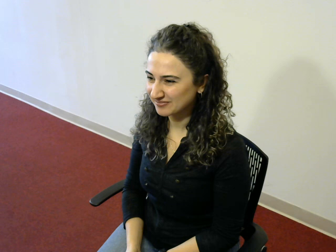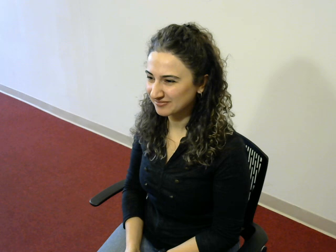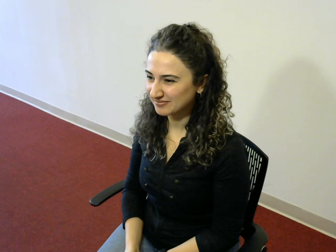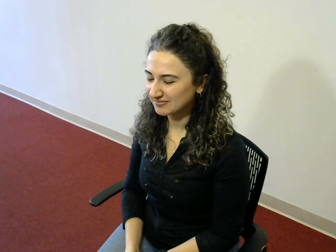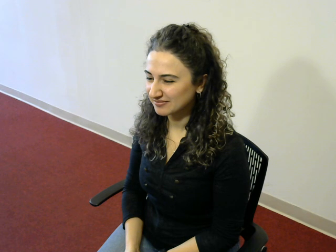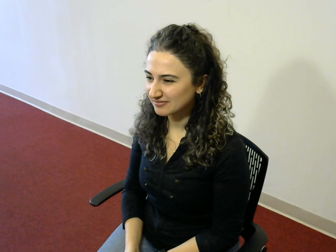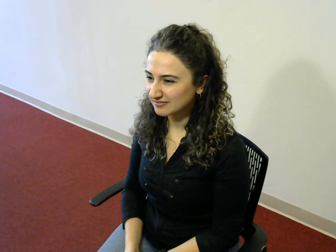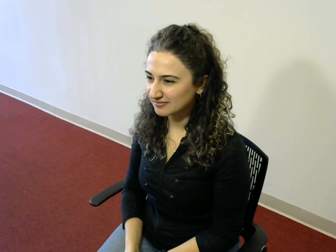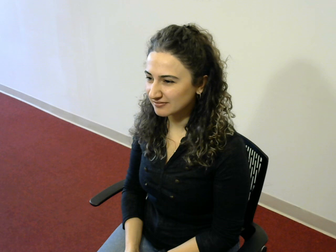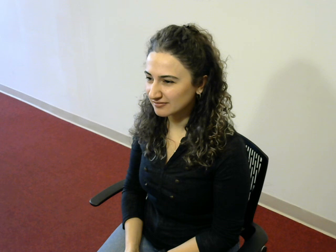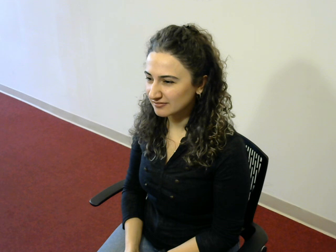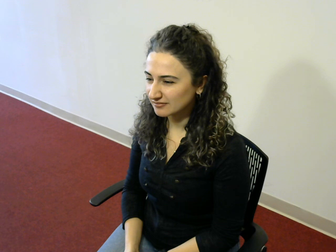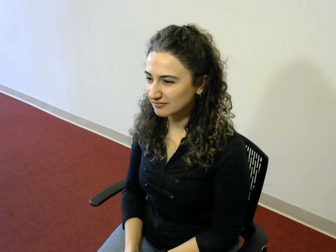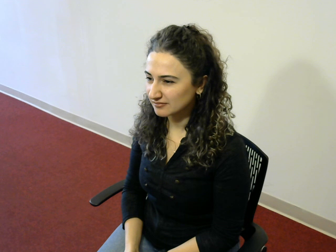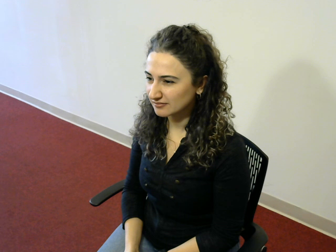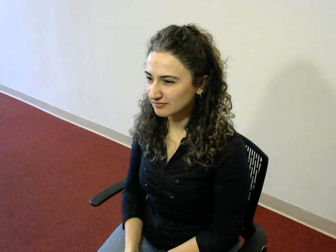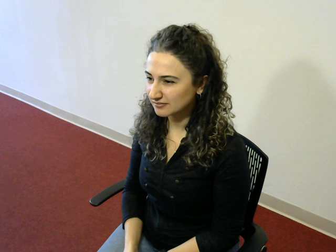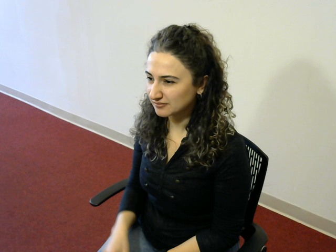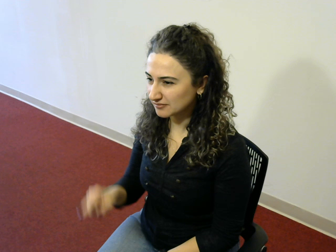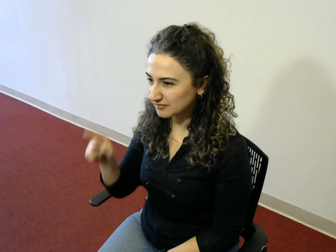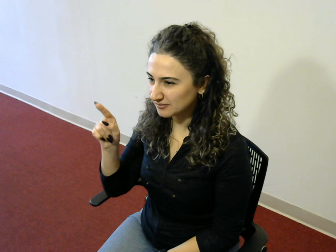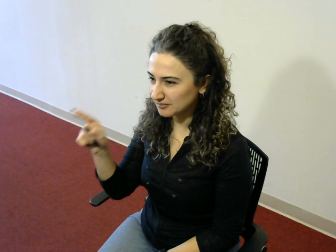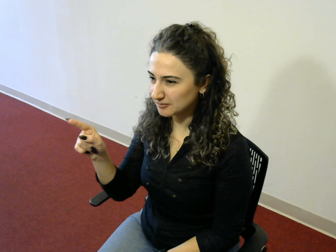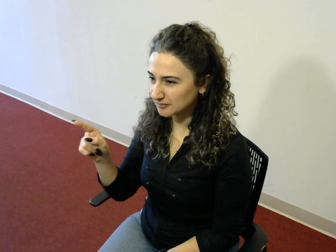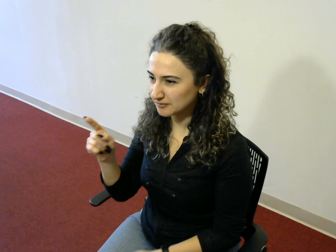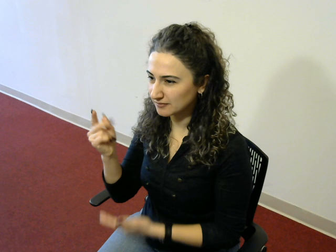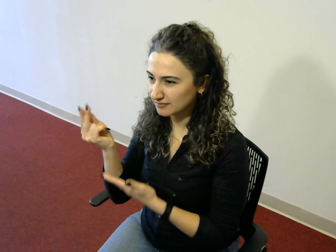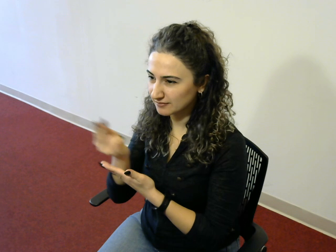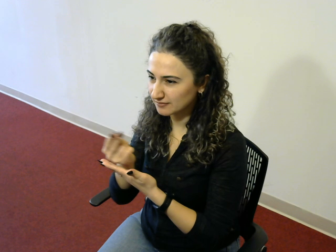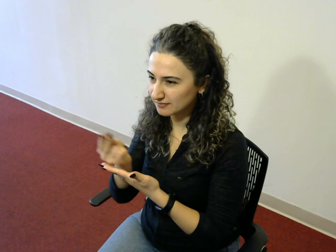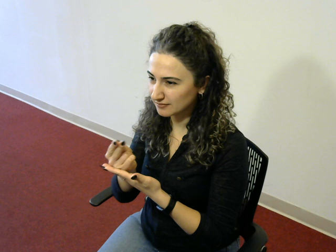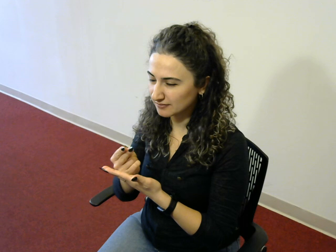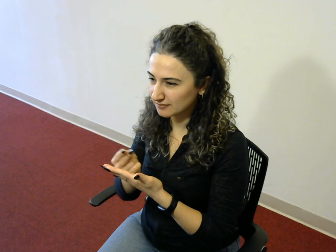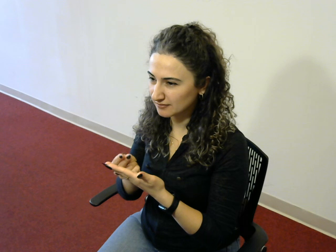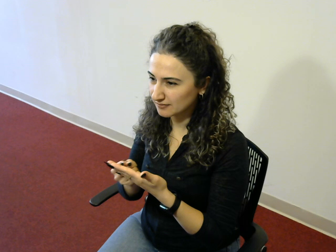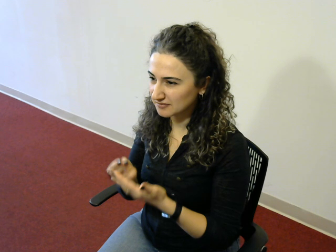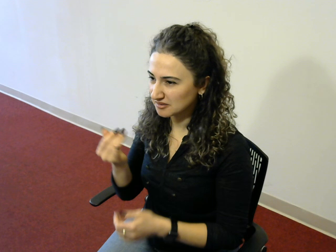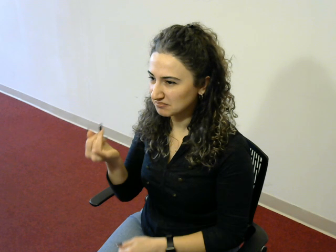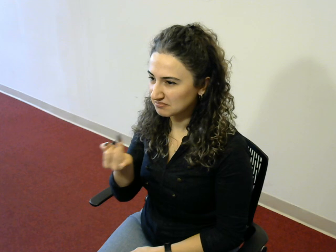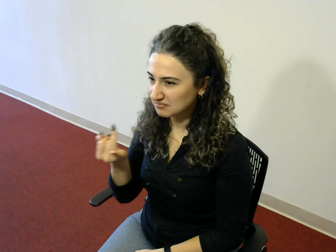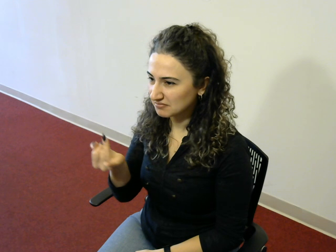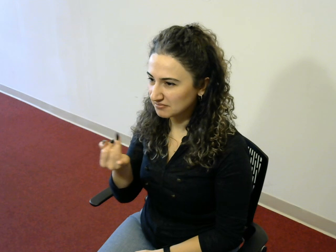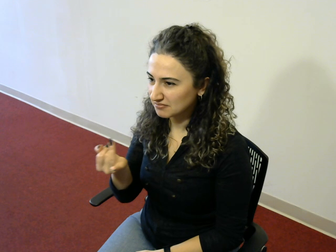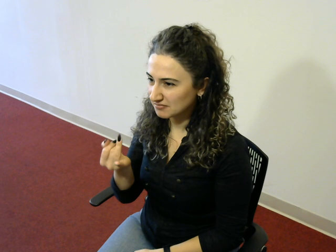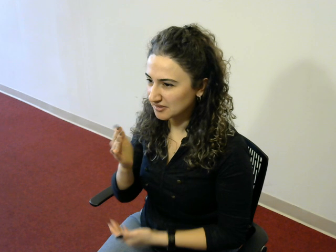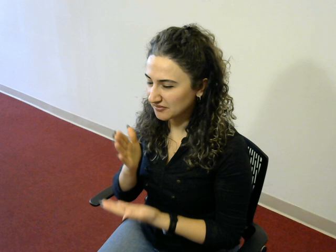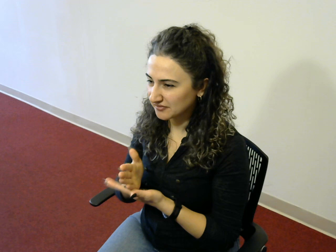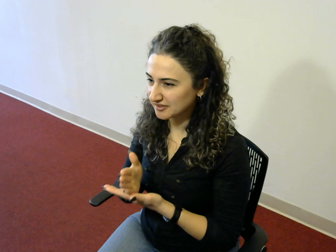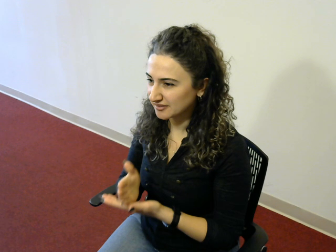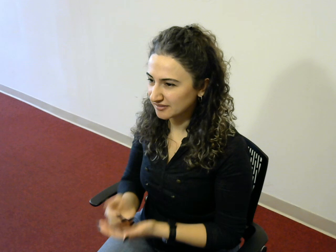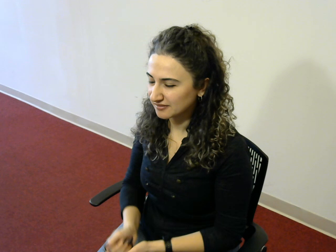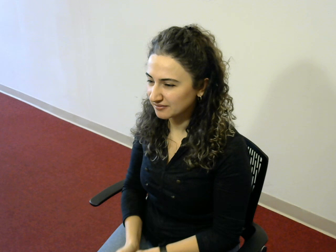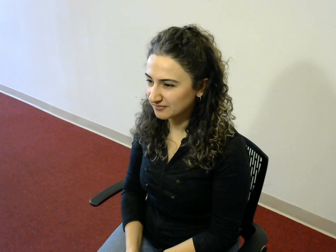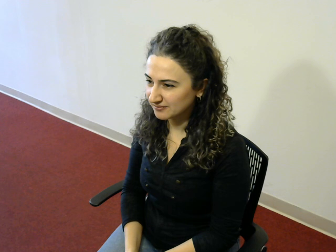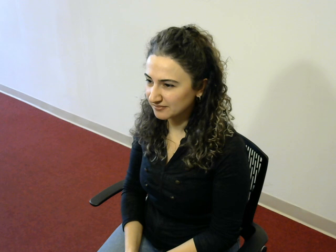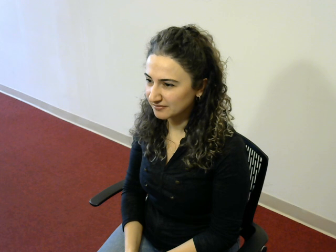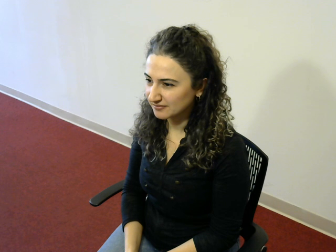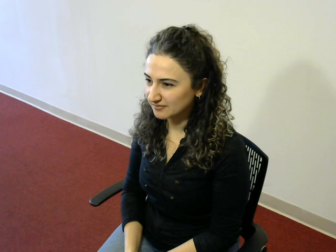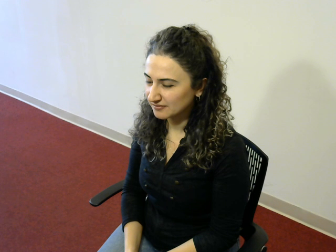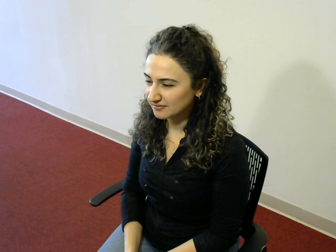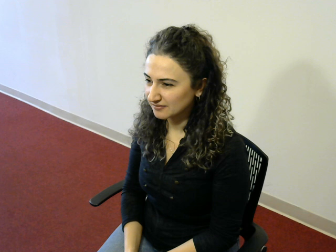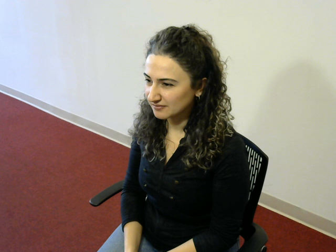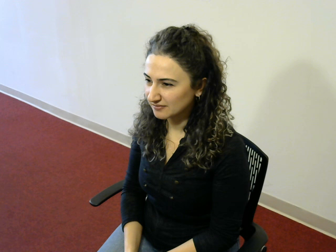Onun rəsmə marağı var